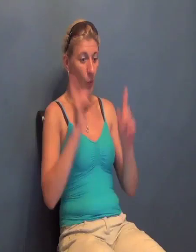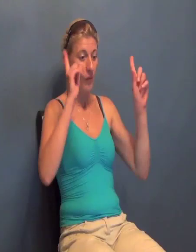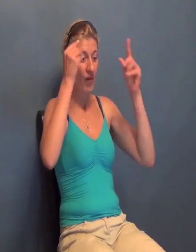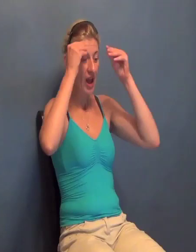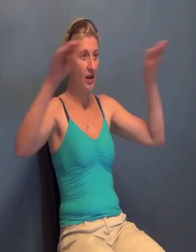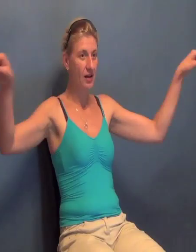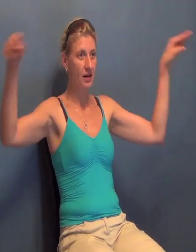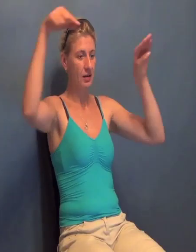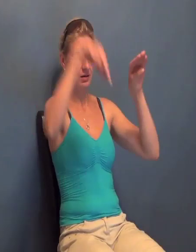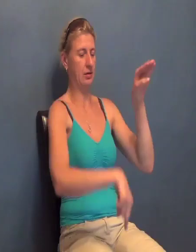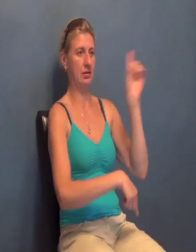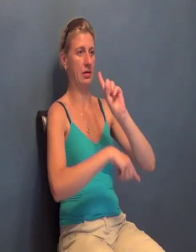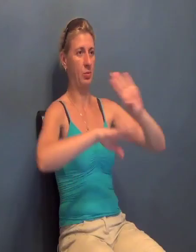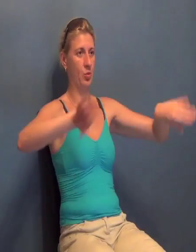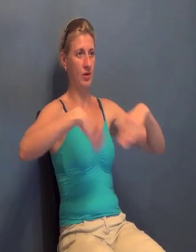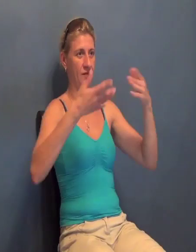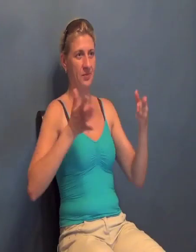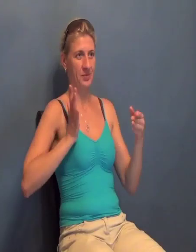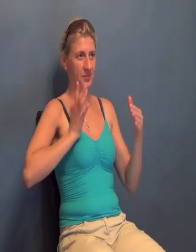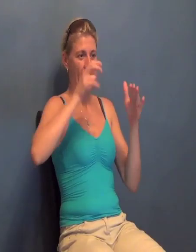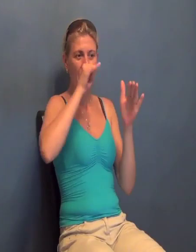Uwaga, informuje, że jest dół i nie wolno tam pływać, jest niebezpiecznie.